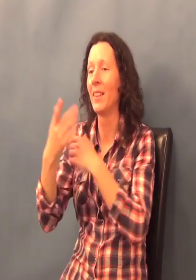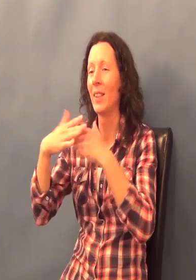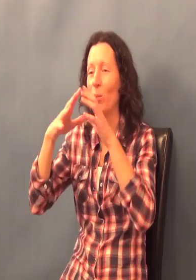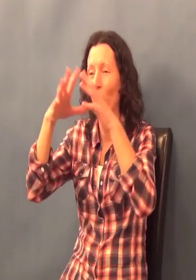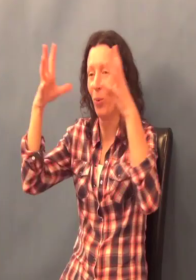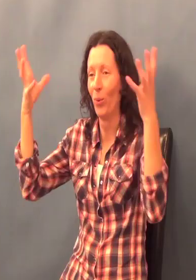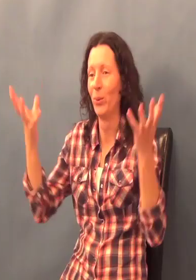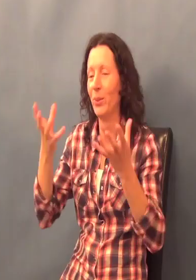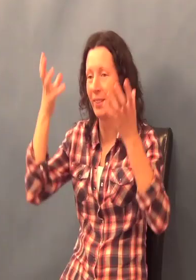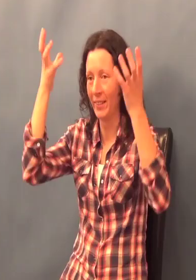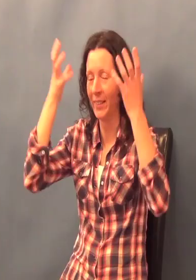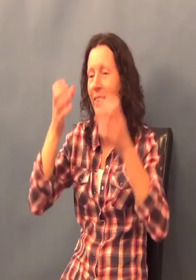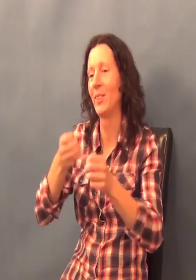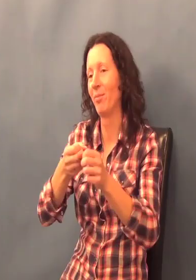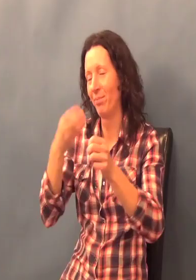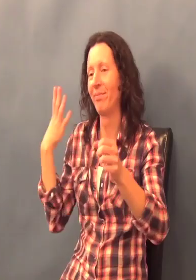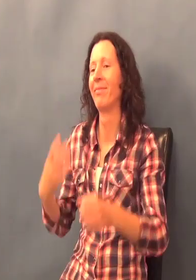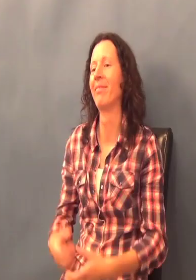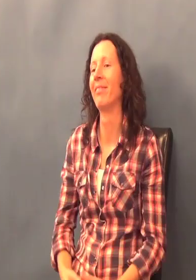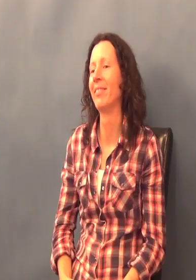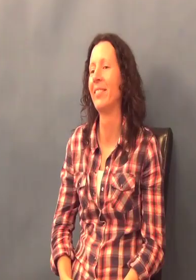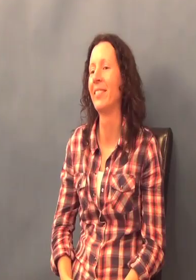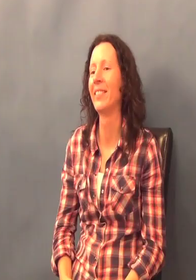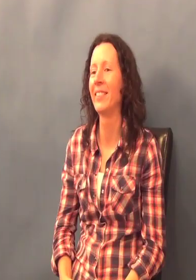Zmiana na coś dużego, wkłada to na głowę. Można strzelać z łuku.